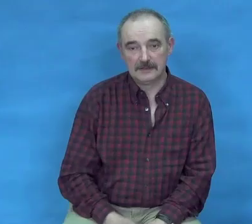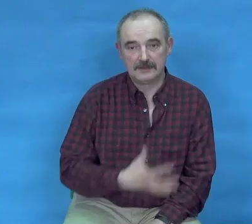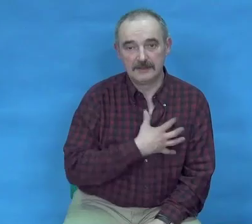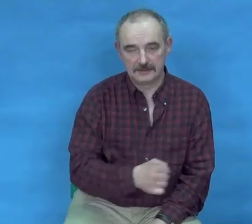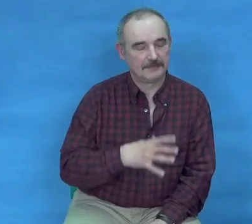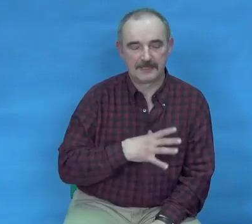Mógłby wciągnąć.